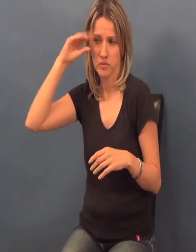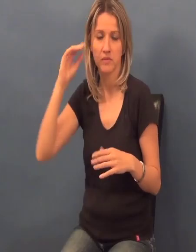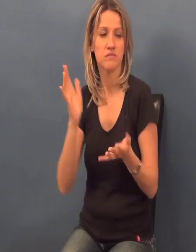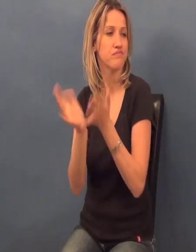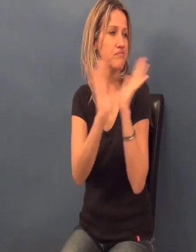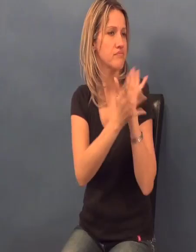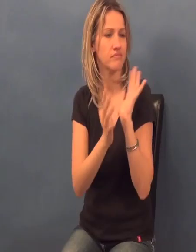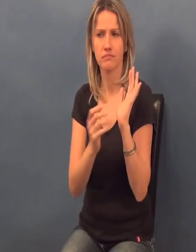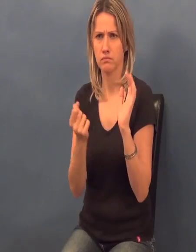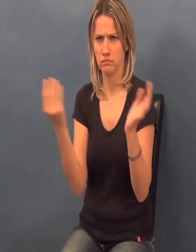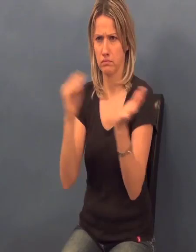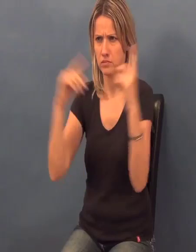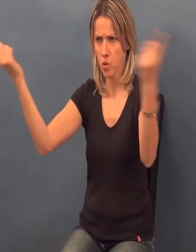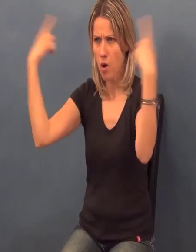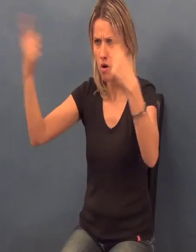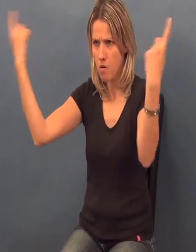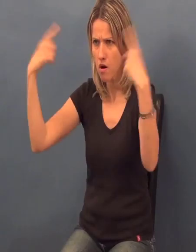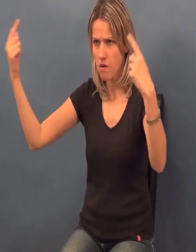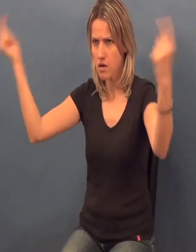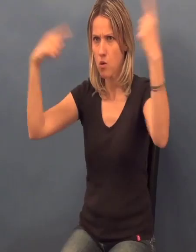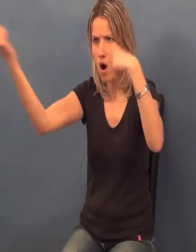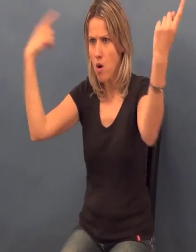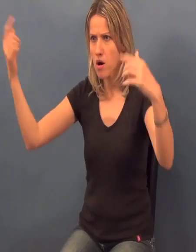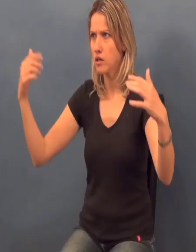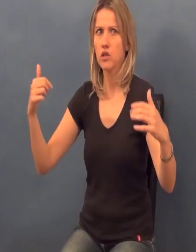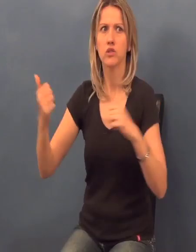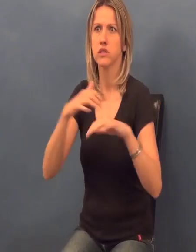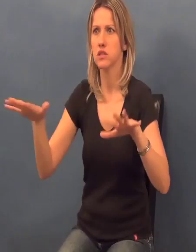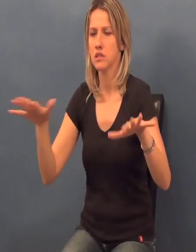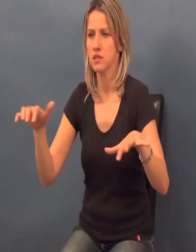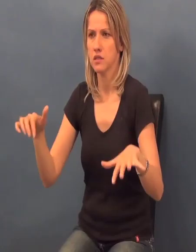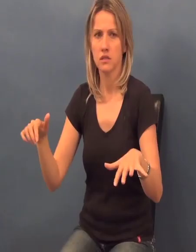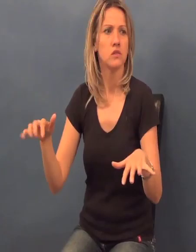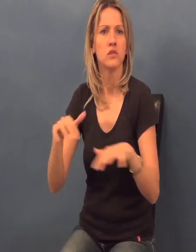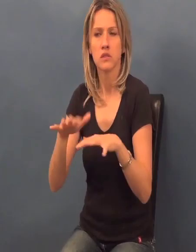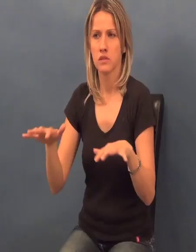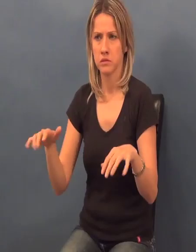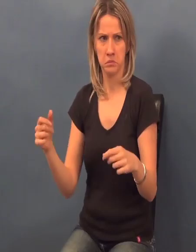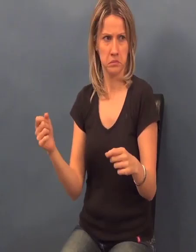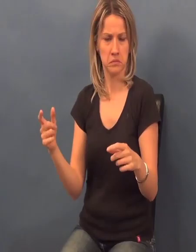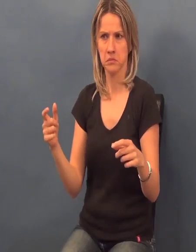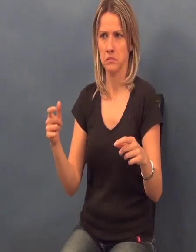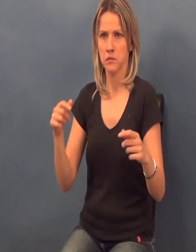Wszyscy migają, nagle sygnały pogotowia. Co się stało? Wszyscy się dziwią.